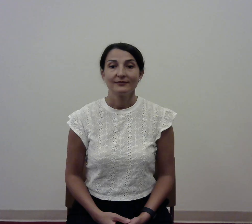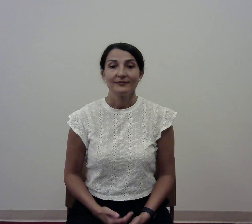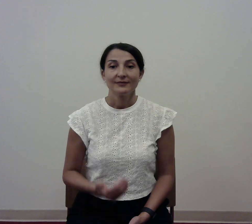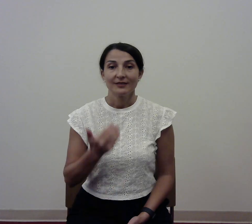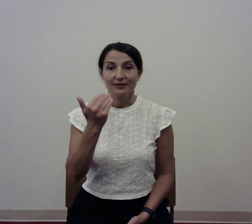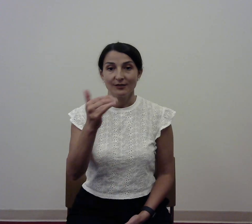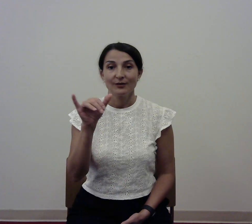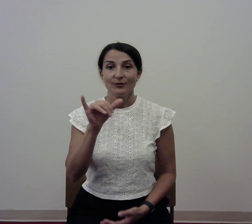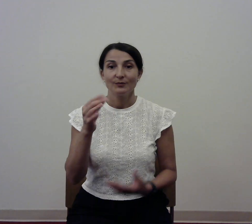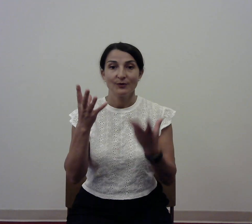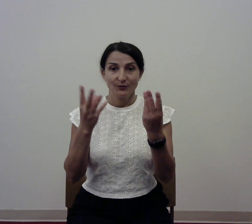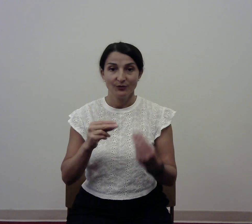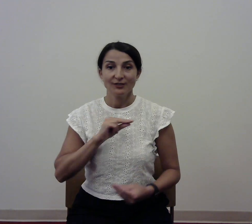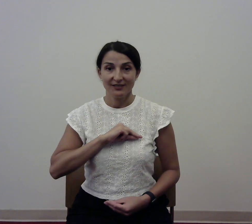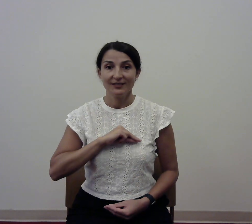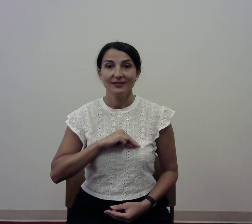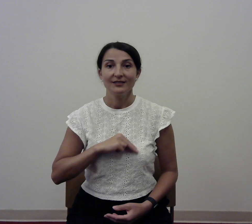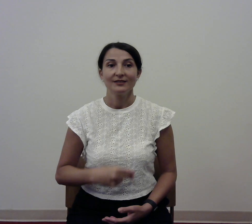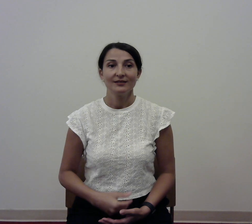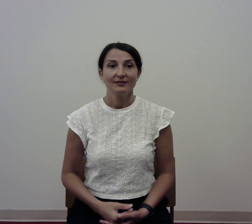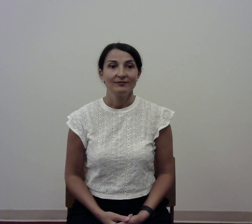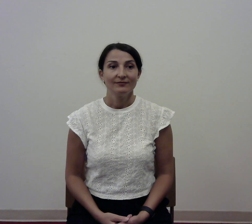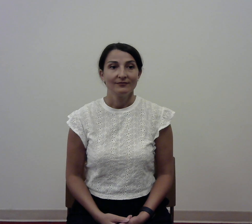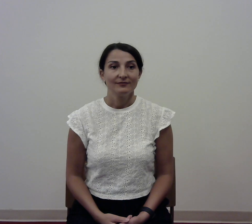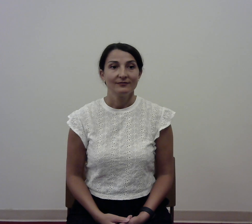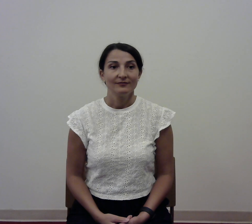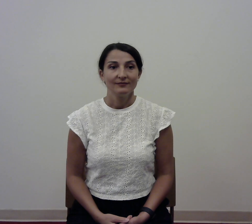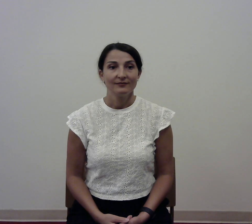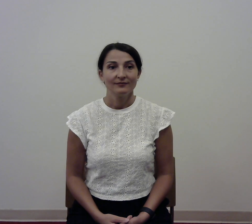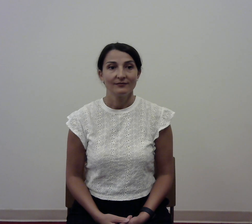Siz şənbə günü işləyirsiz?